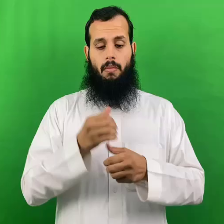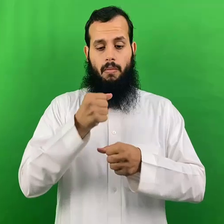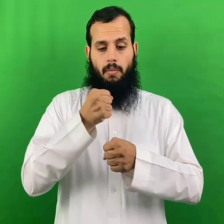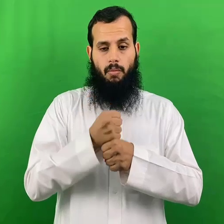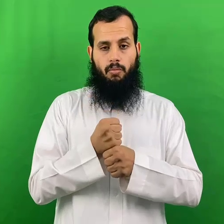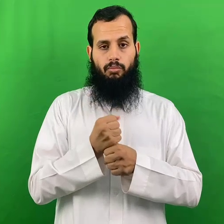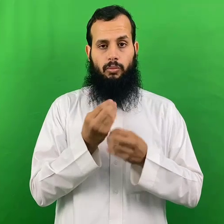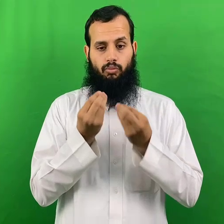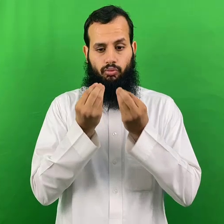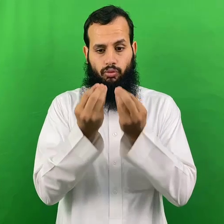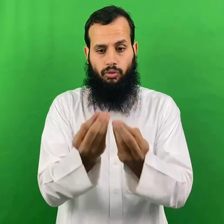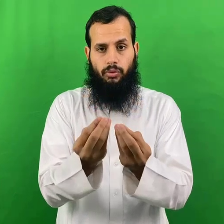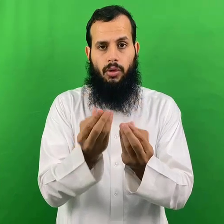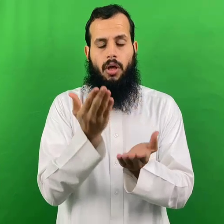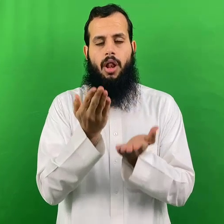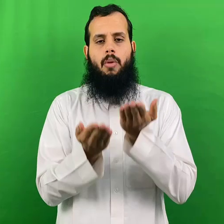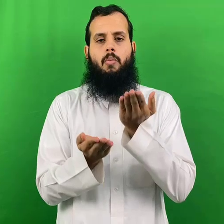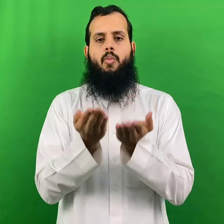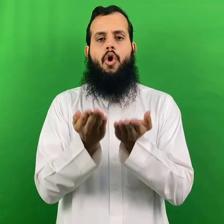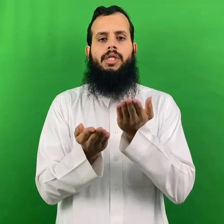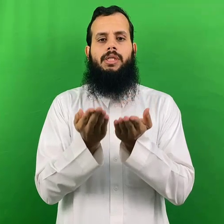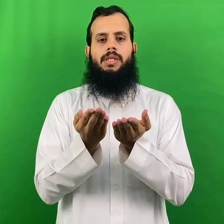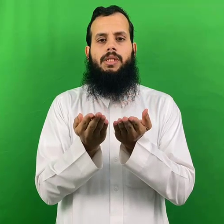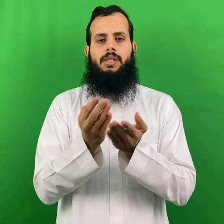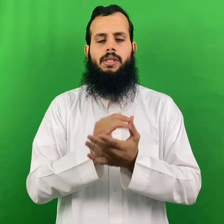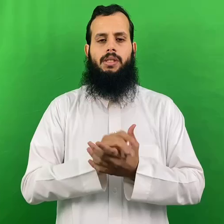موقف توفية الموازين